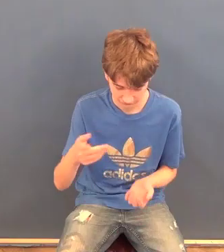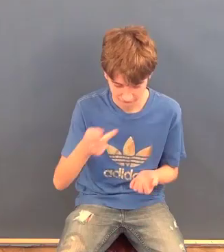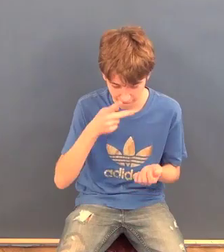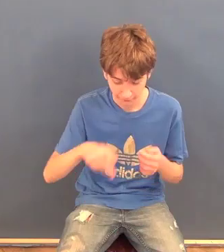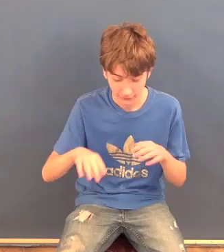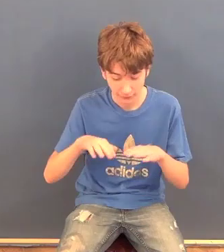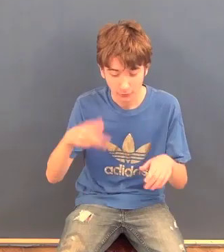Widzę płaską powierzchnię.